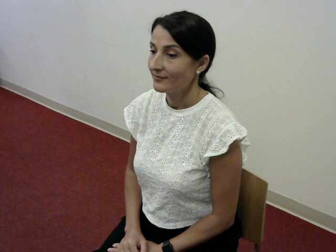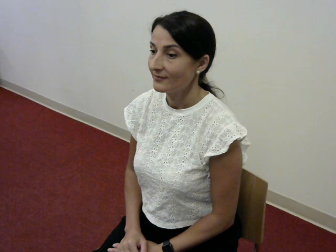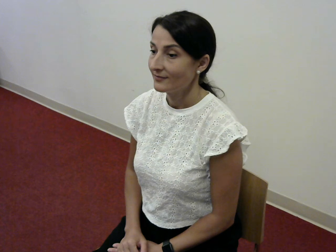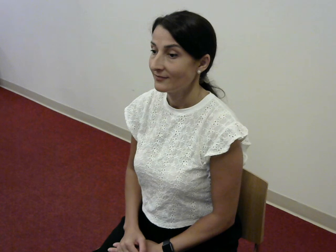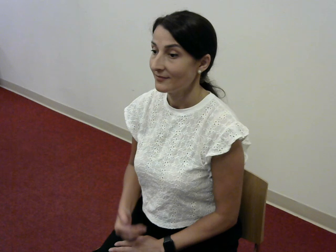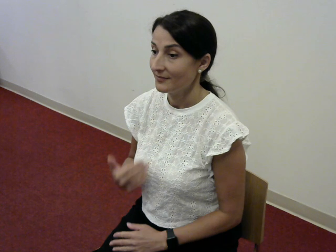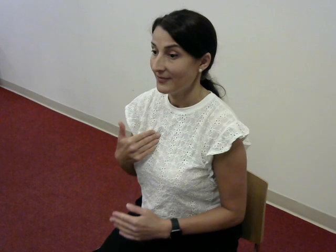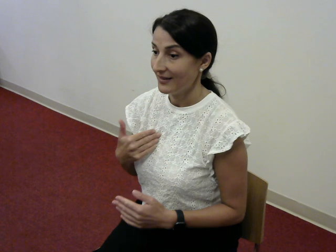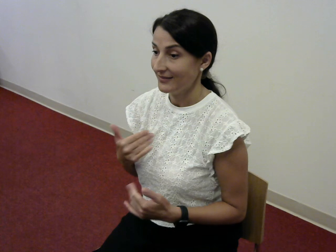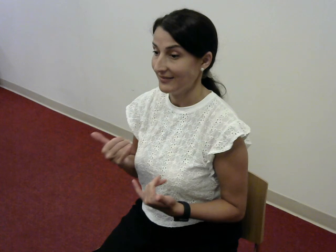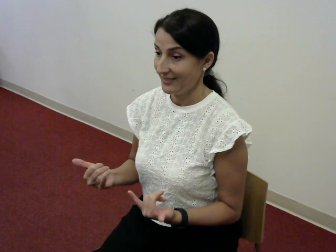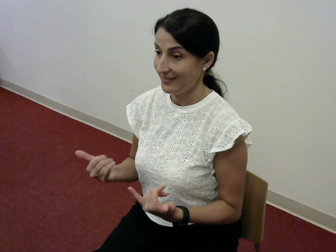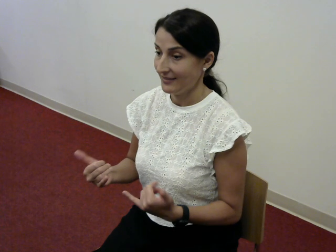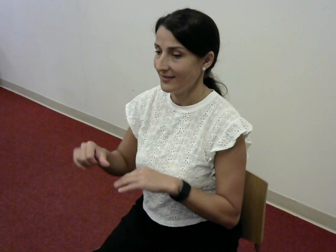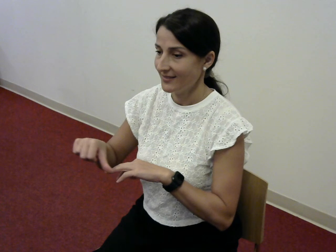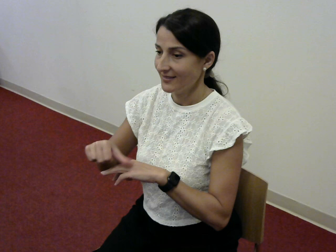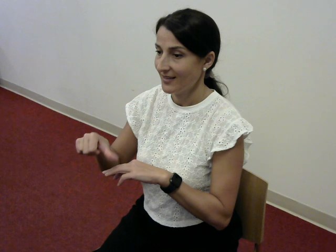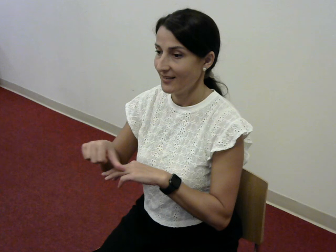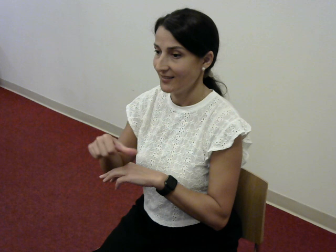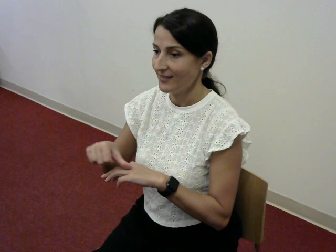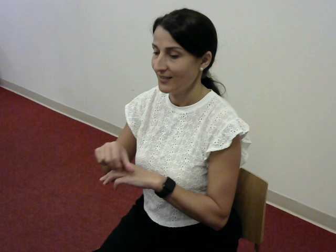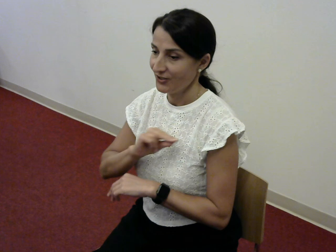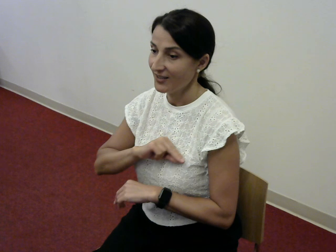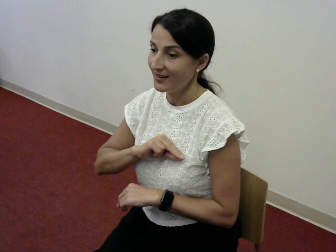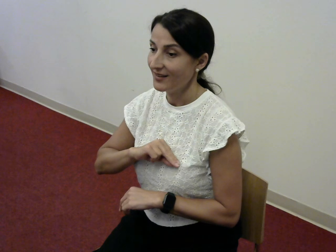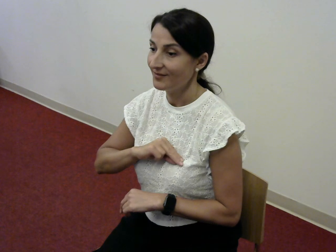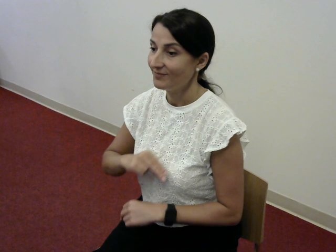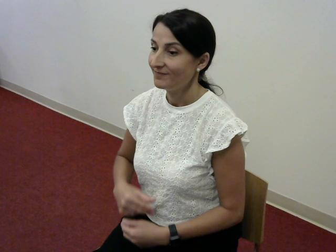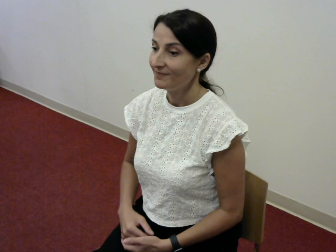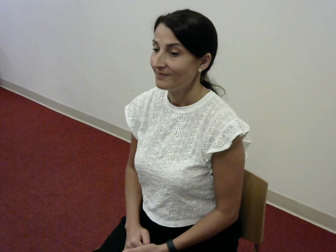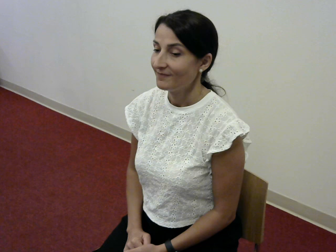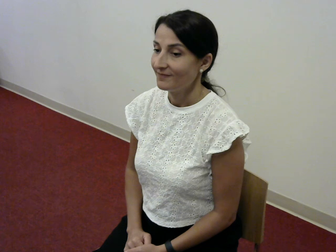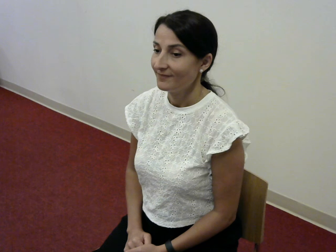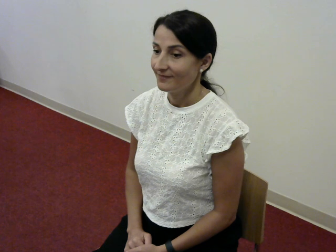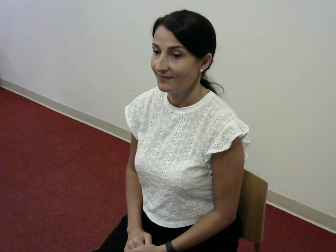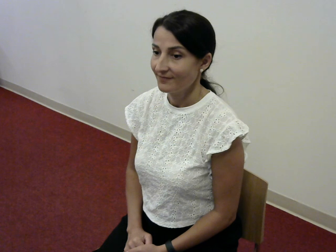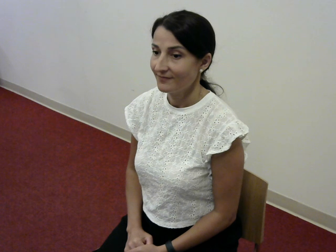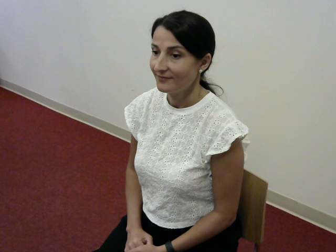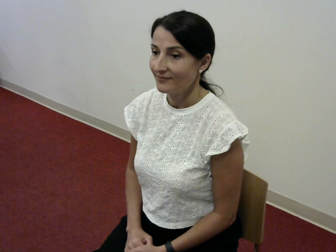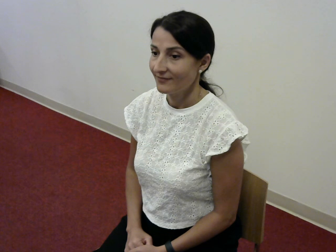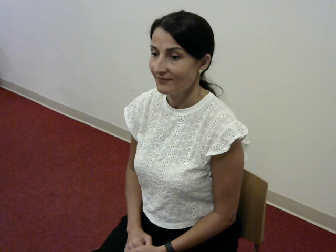Mən indi zərgər işləyirəm